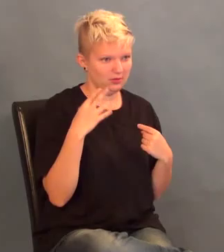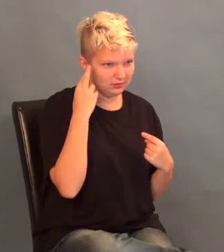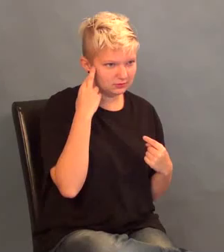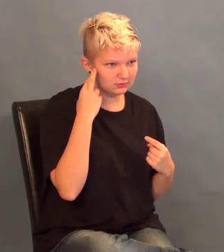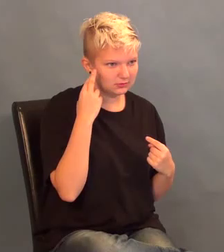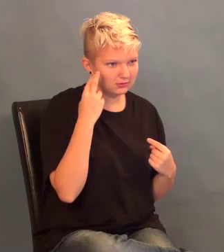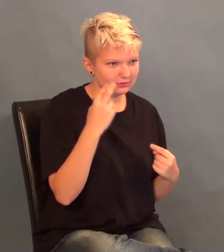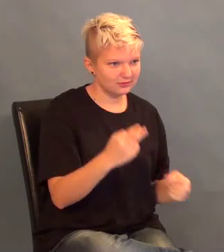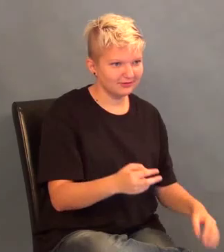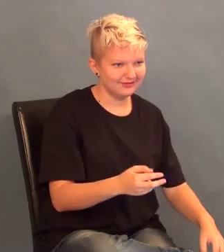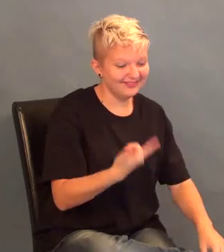Rozumiesz?